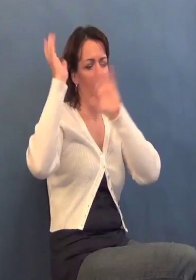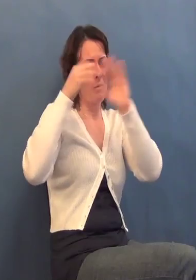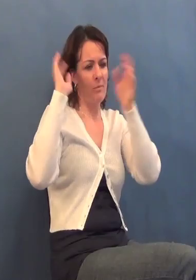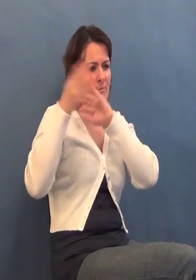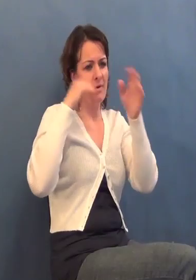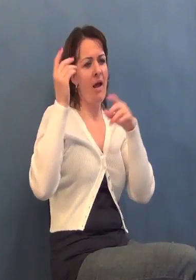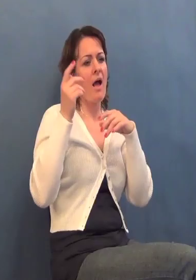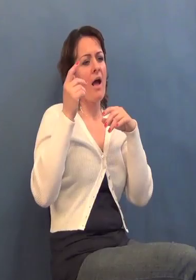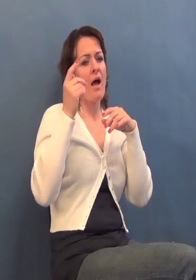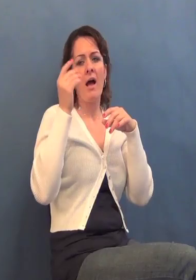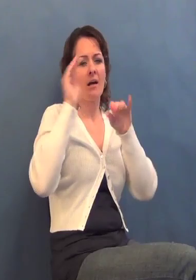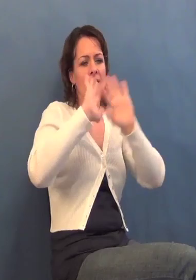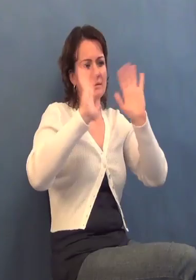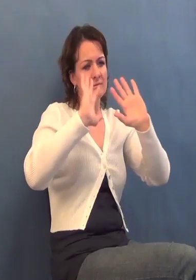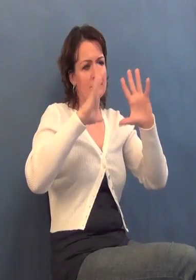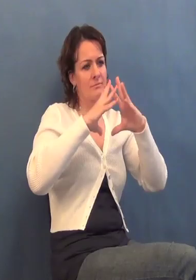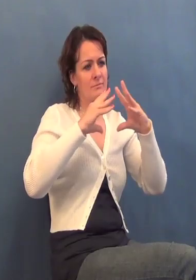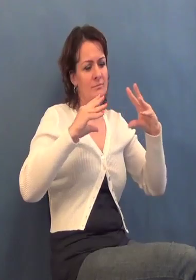Informują, że już jest w porządku i kończą.